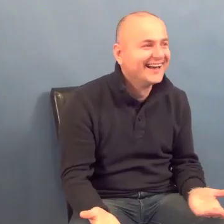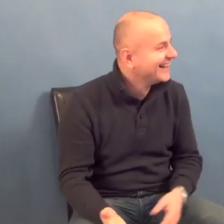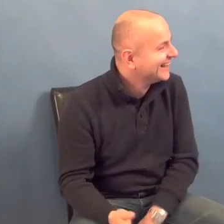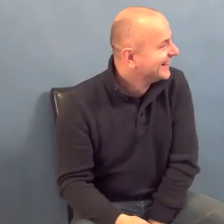I co?